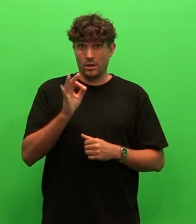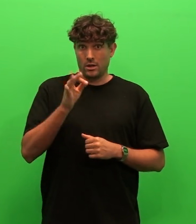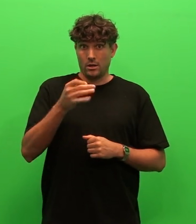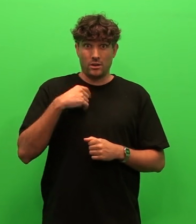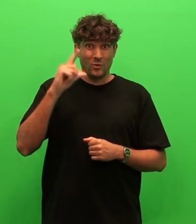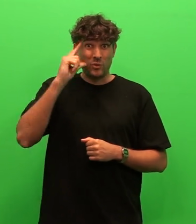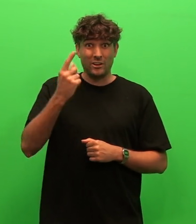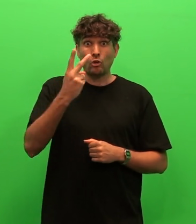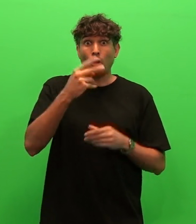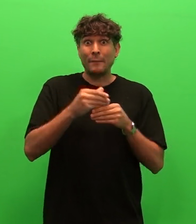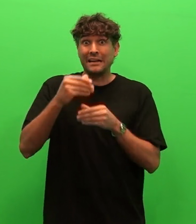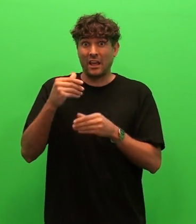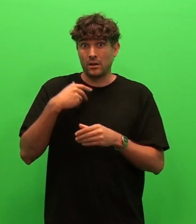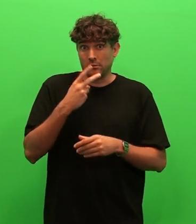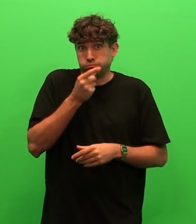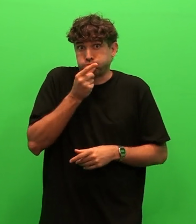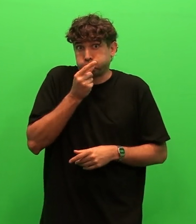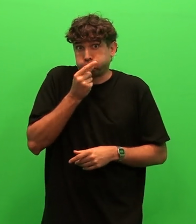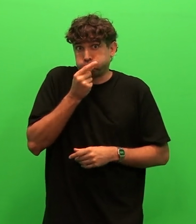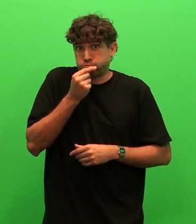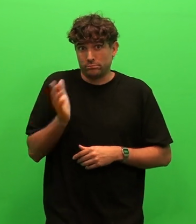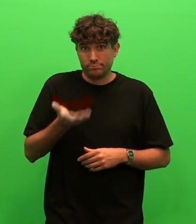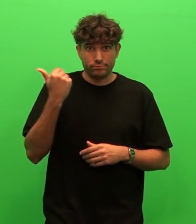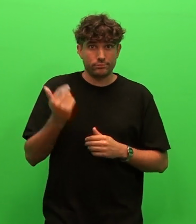Sí, sí, en un dia fumo dos paquets com si res.